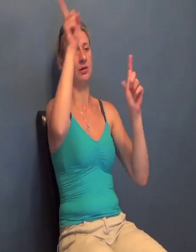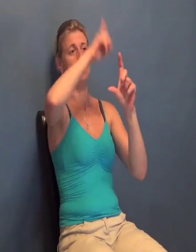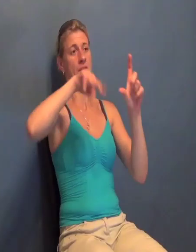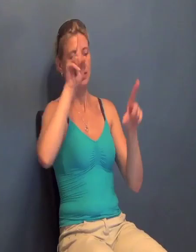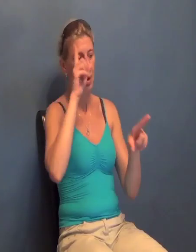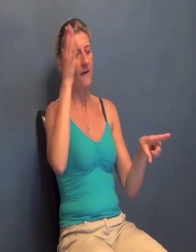Jest znak zakazu.